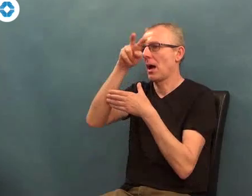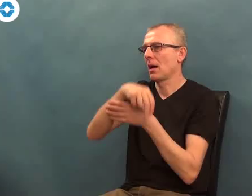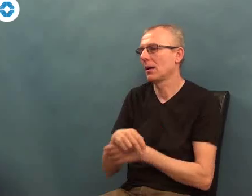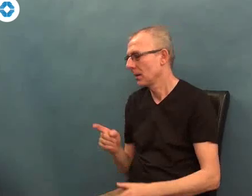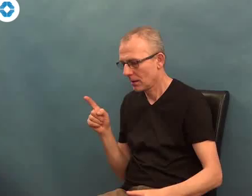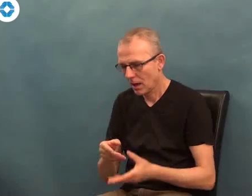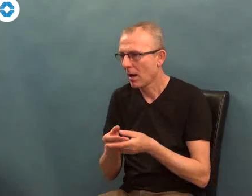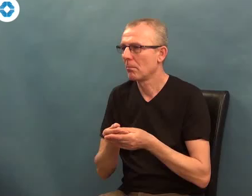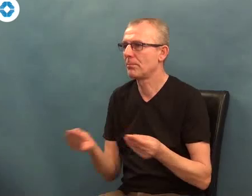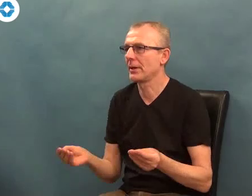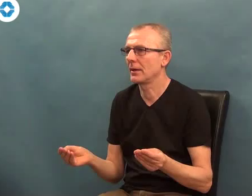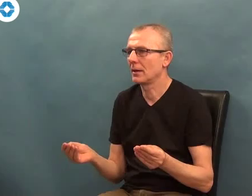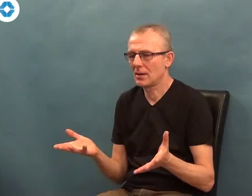Oni przyszli i okazało się, że zniknęła.